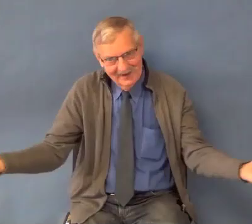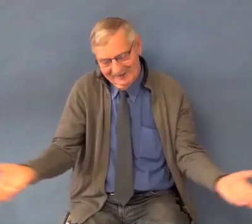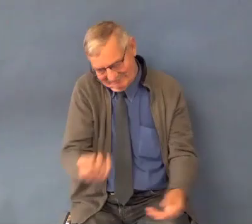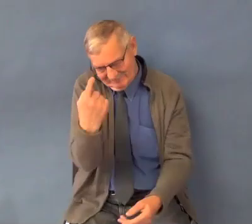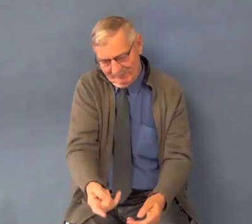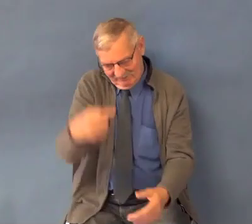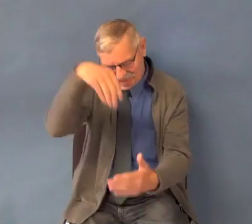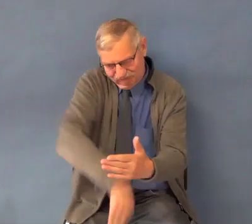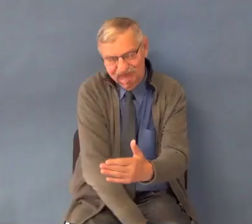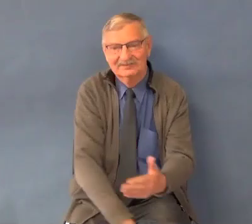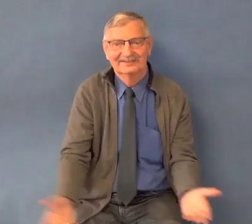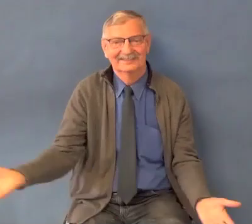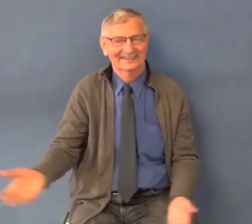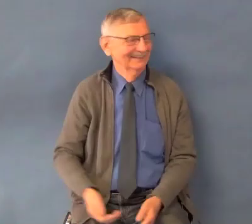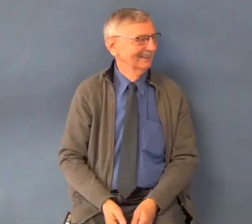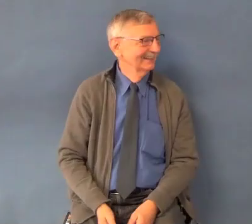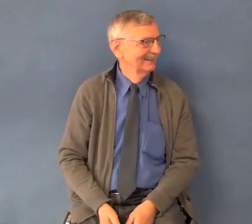Nie ma, utopiło się, wpadło.